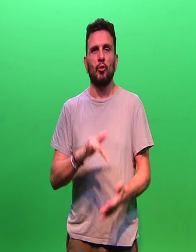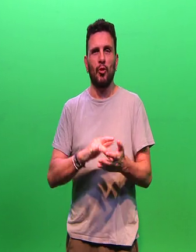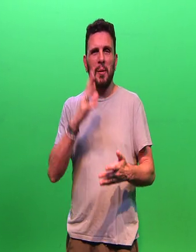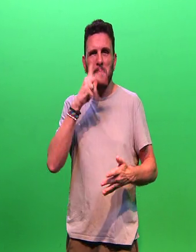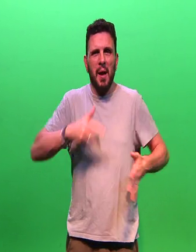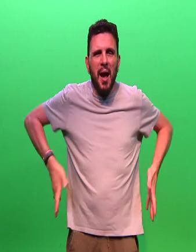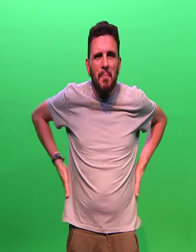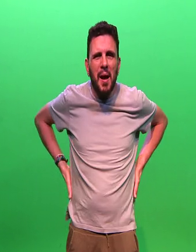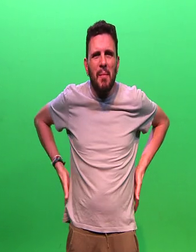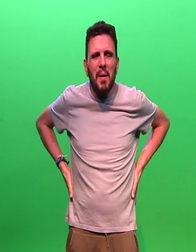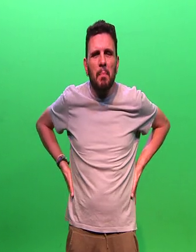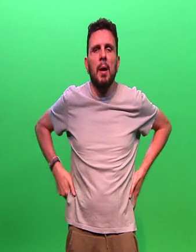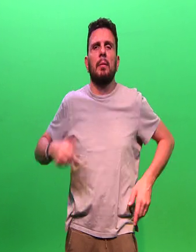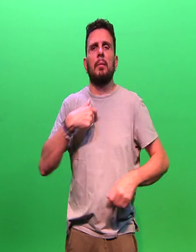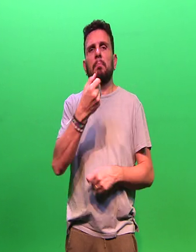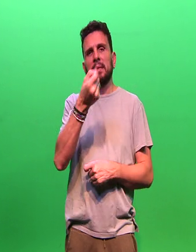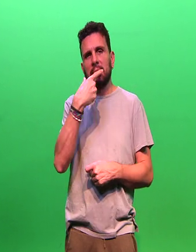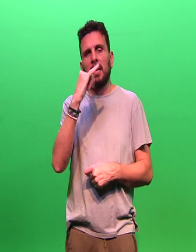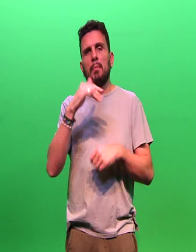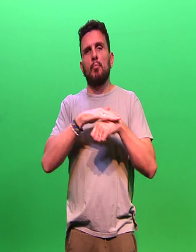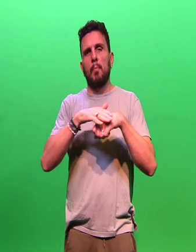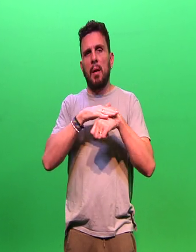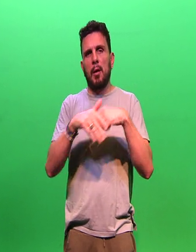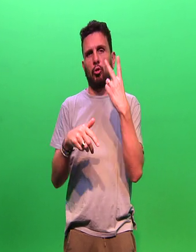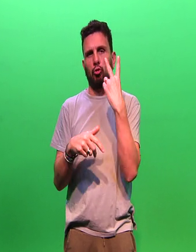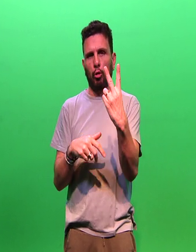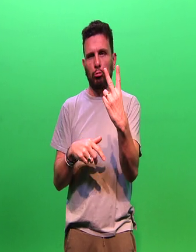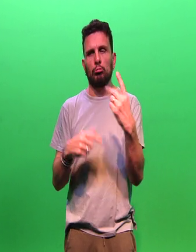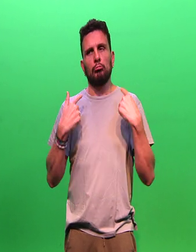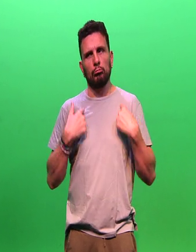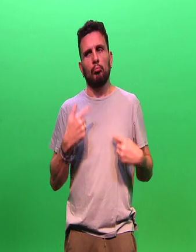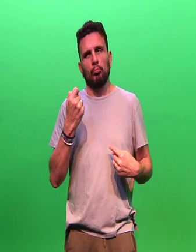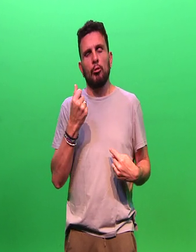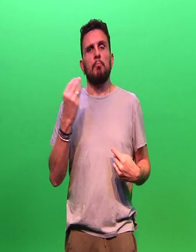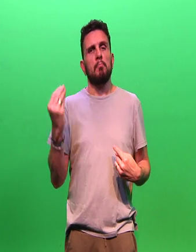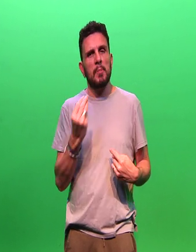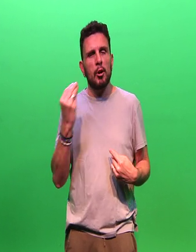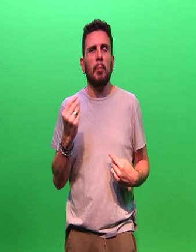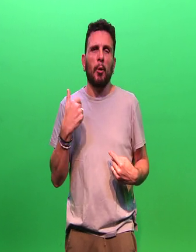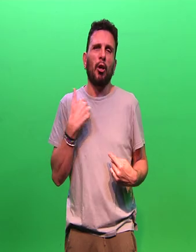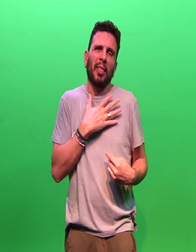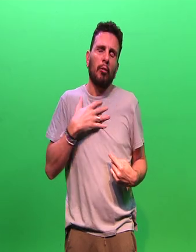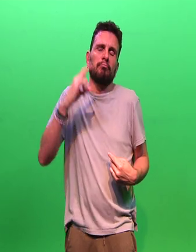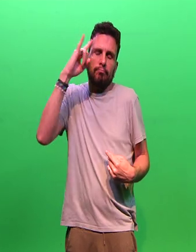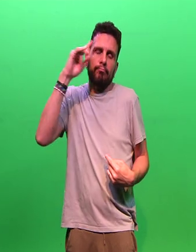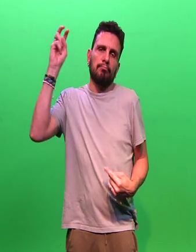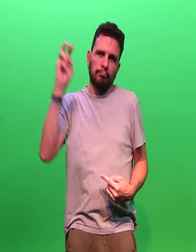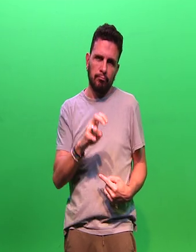Em fa mal la zona lumbar, prenc pastilles i em poso una pomada, totes dues coses, i em sento una mica millor, però volia venir per si de cas.